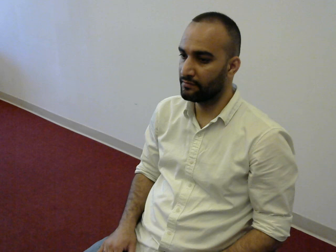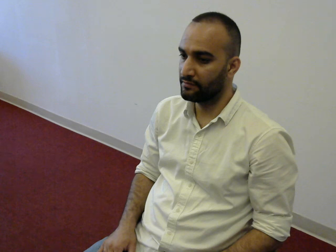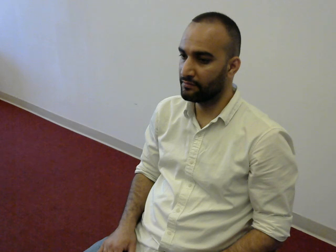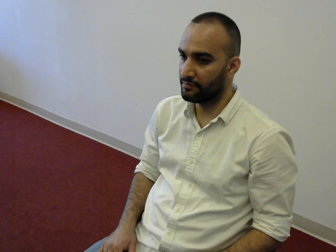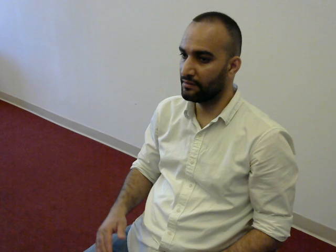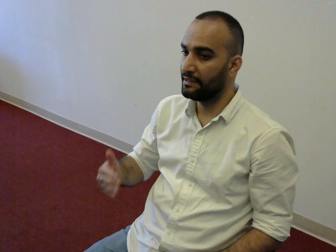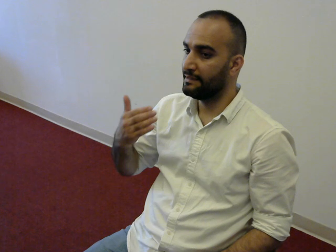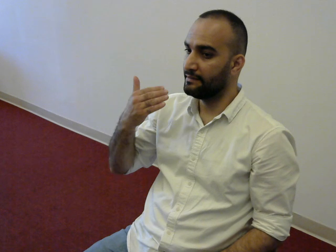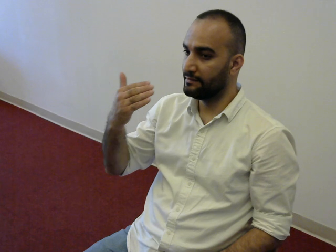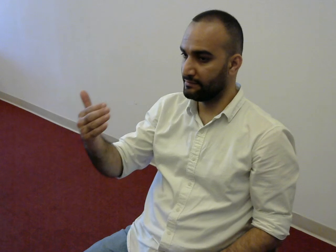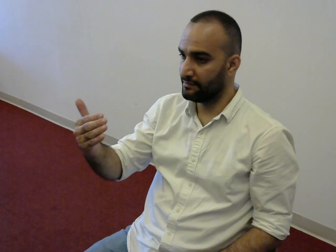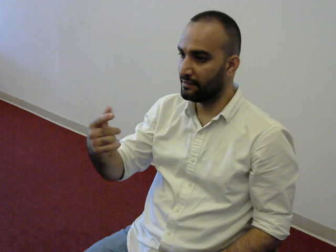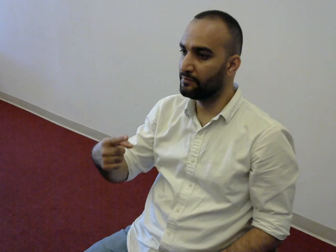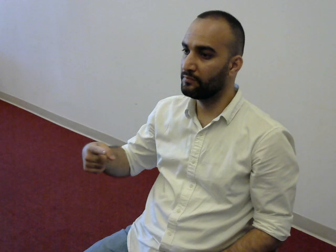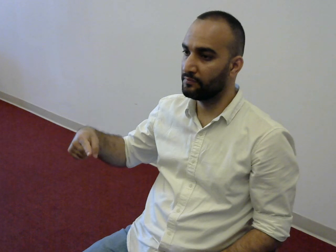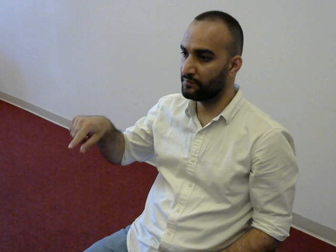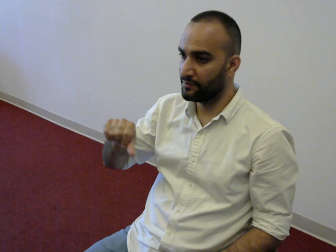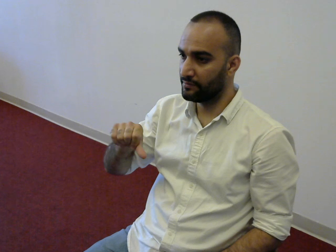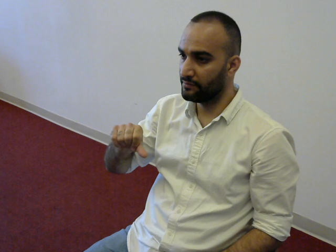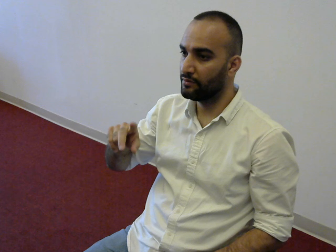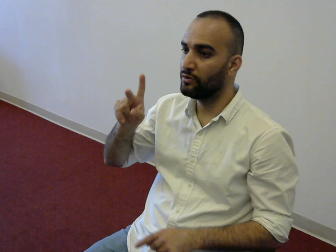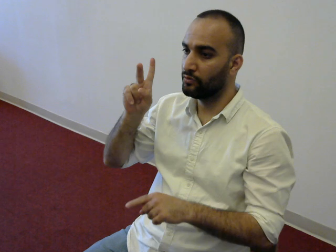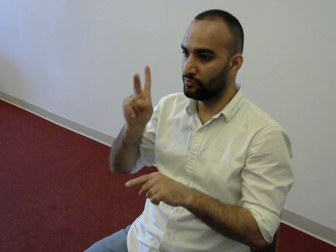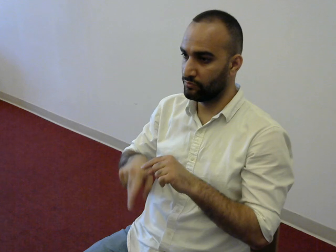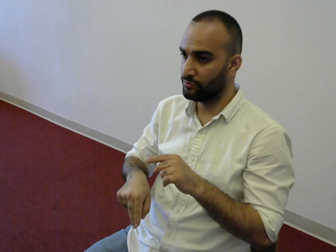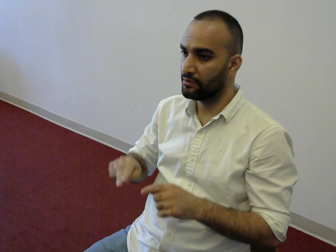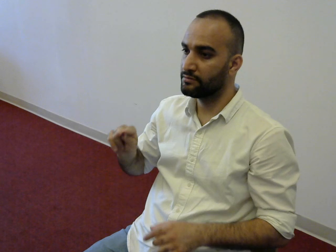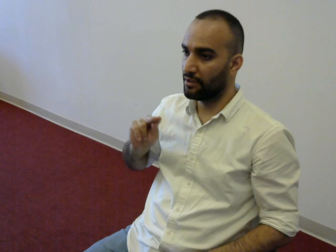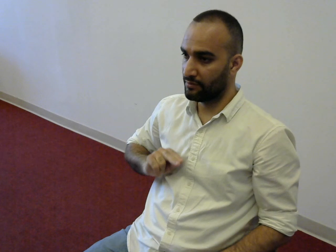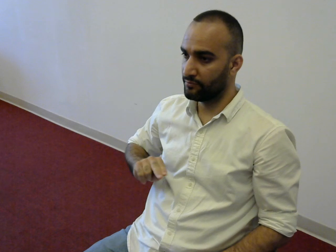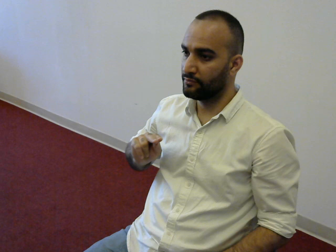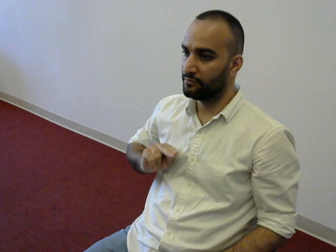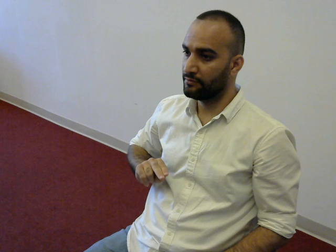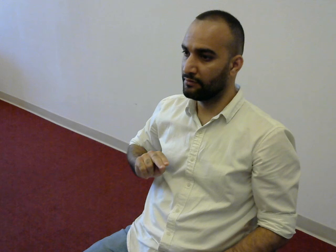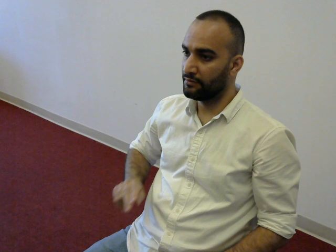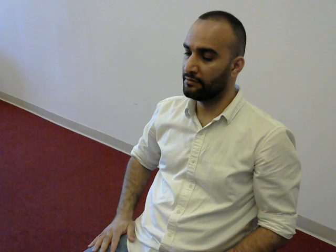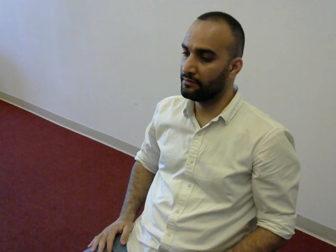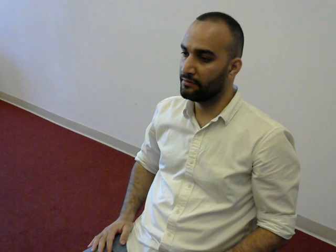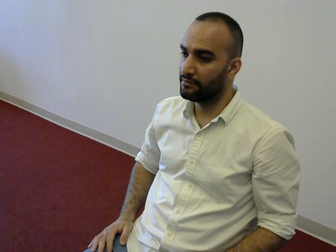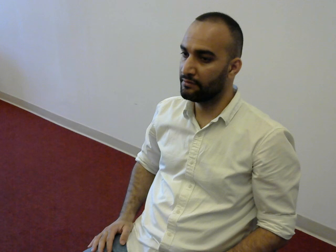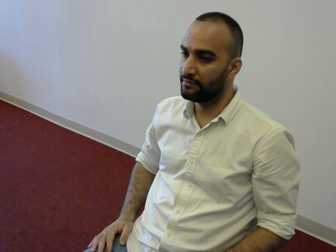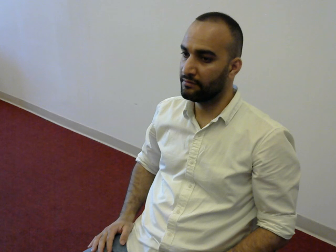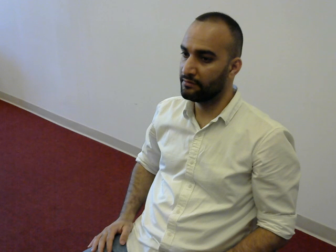Siz həftə sonu işləyirsiz?